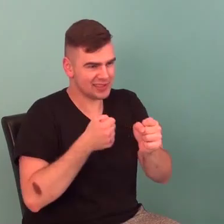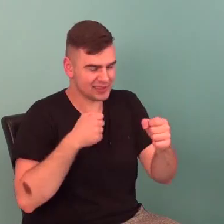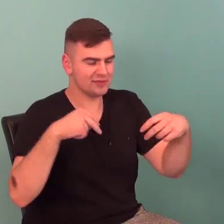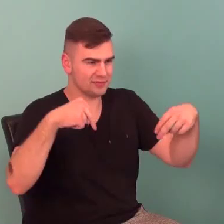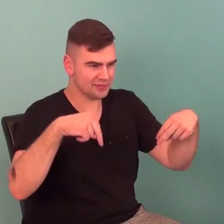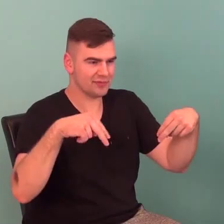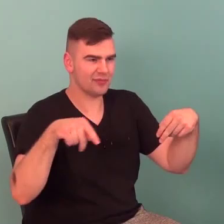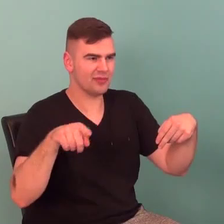Stoją naprzeciwko siebie.